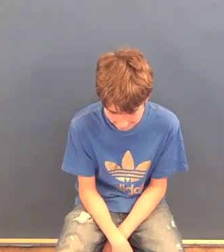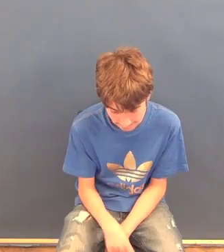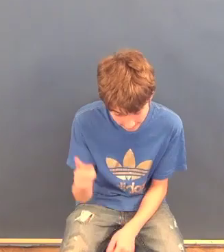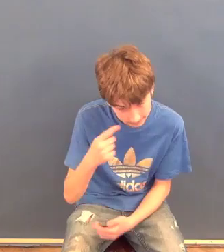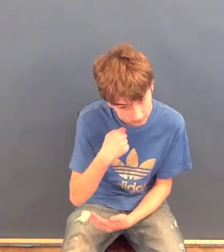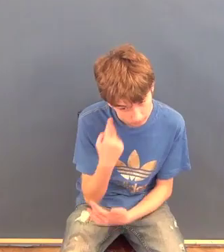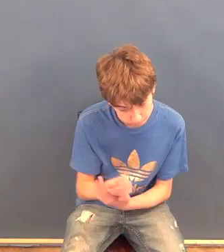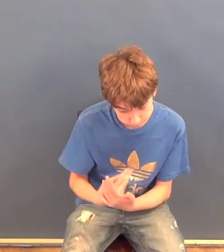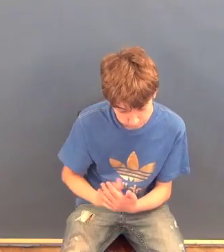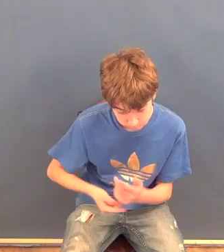Nurkowanie.